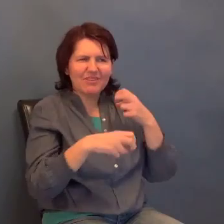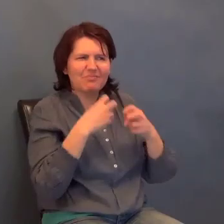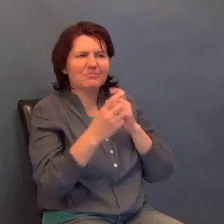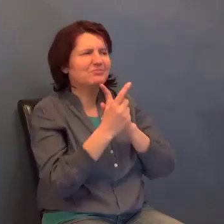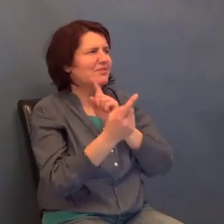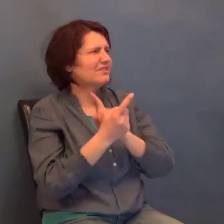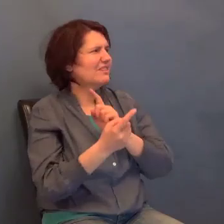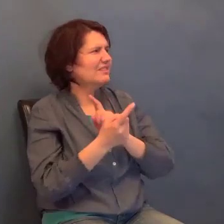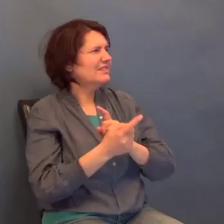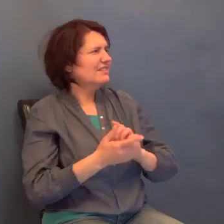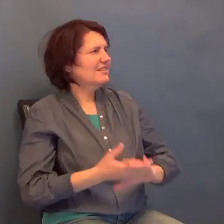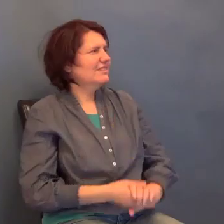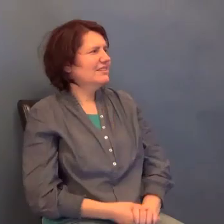Jest problem z umówieniem się.